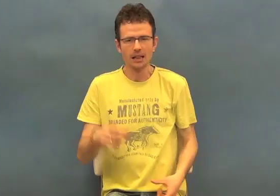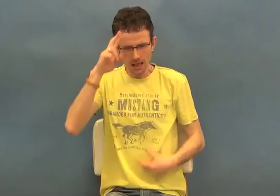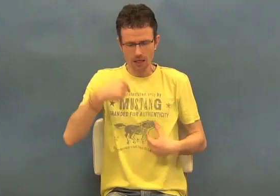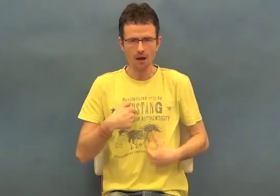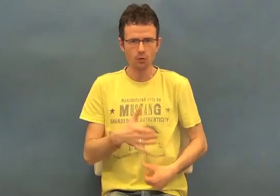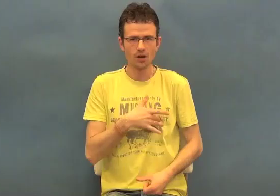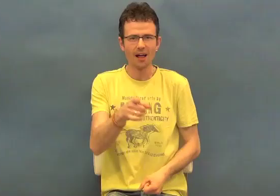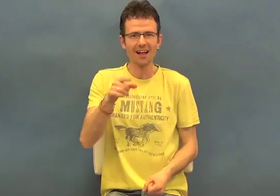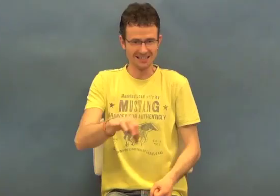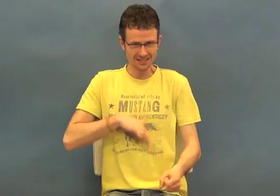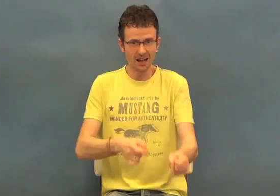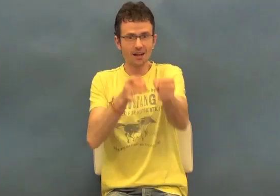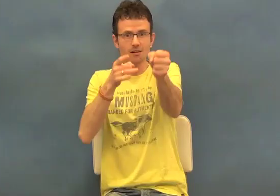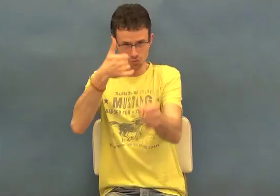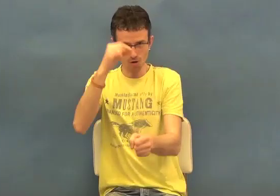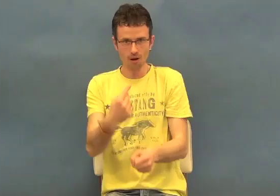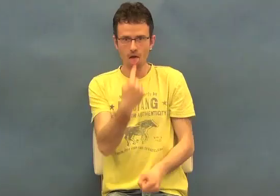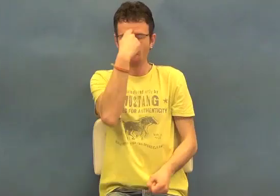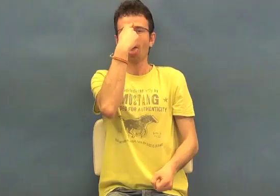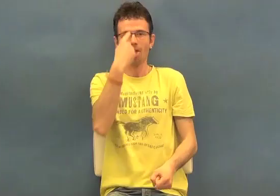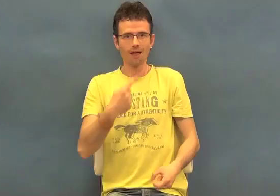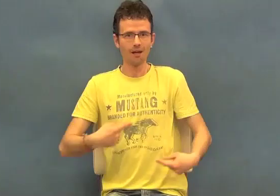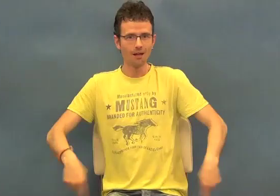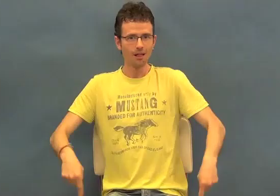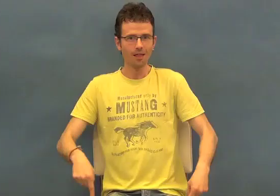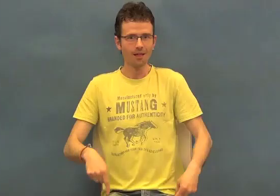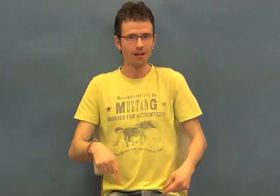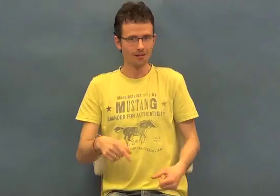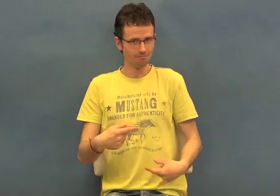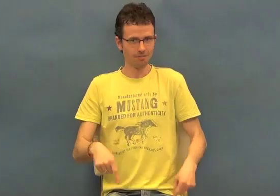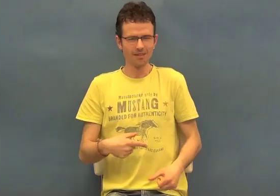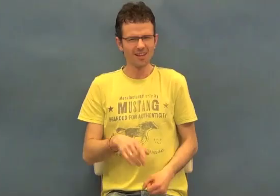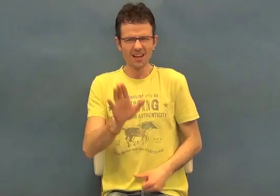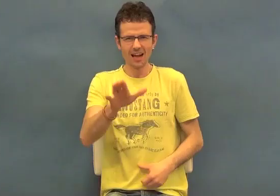Tata jak zobaczył, że syn w niego celuje, wystraszył się. Nie chce być trafiony w czoło.